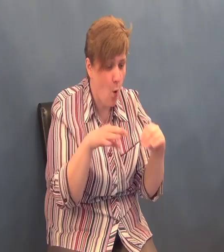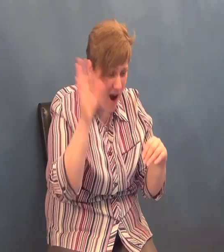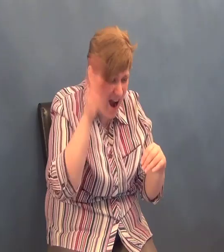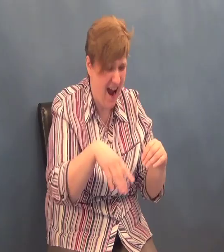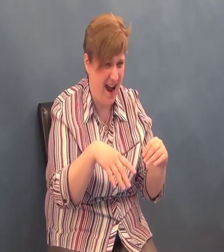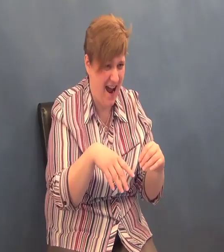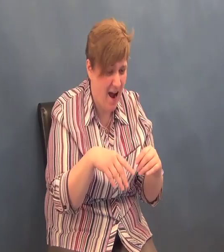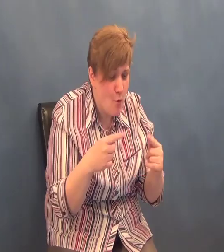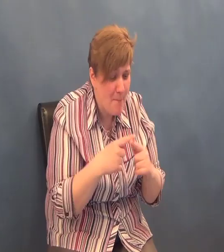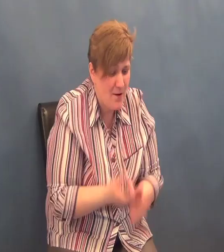Dobra, pasuje.